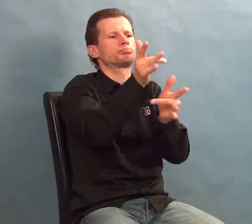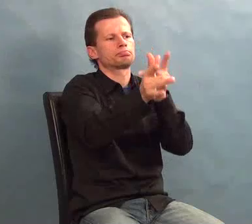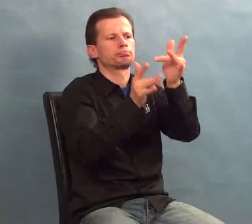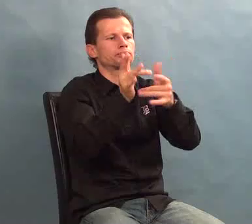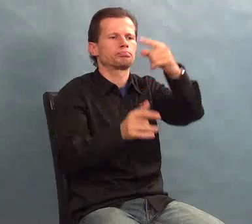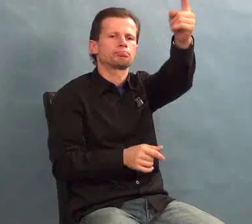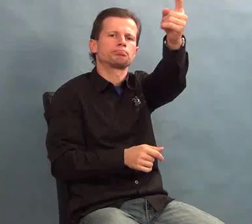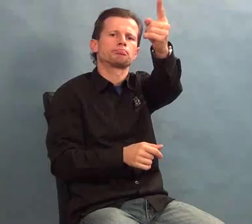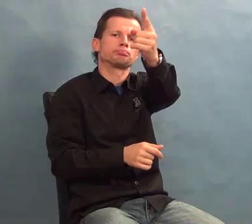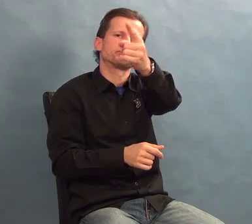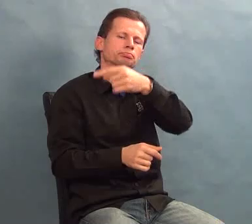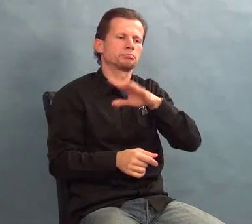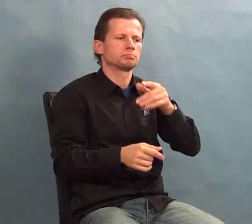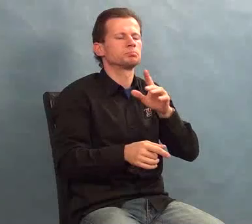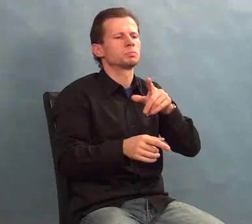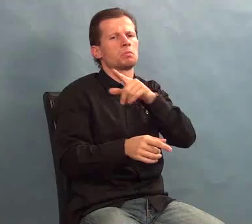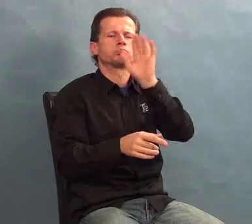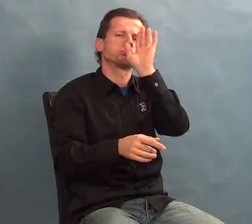Chłopak nadjeżdża, mężczyzna nie zwraca na niego uwagi.